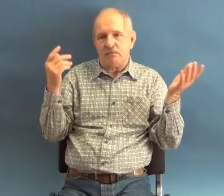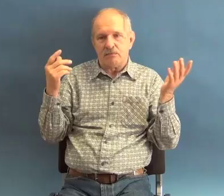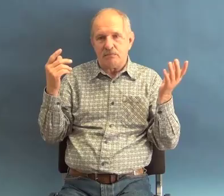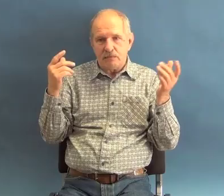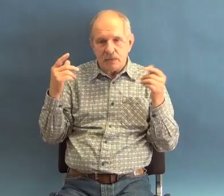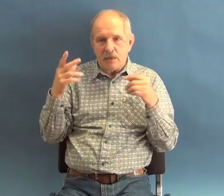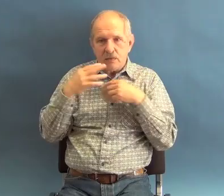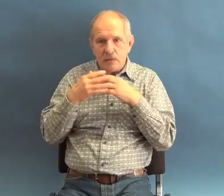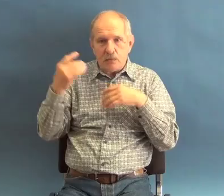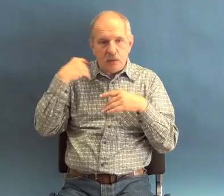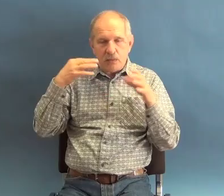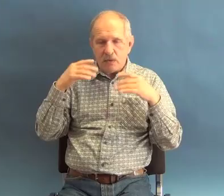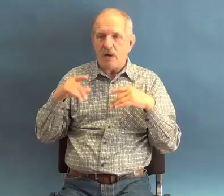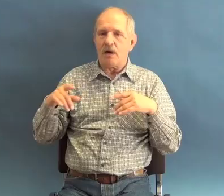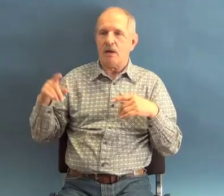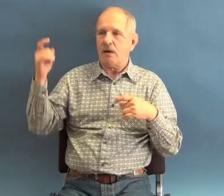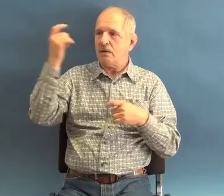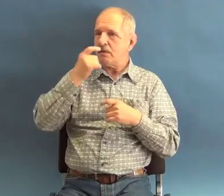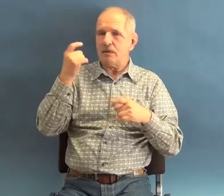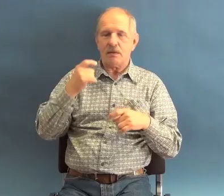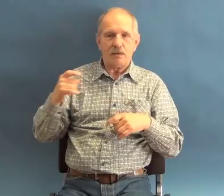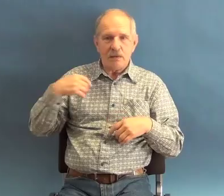"Drzwi były zamknięte i nic nie widziałem."